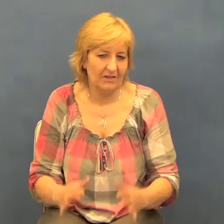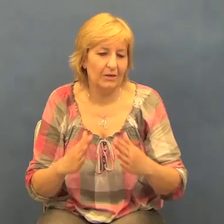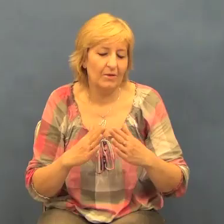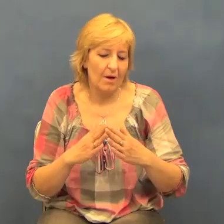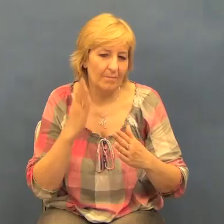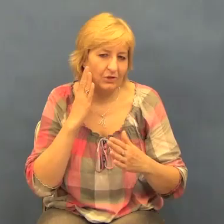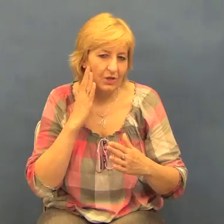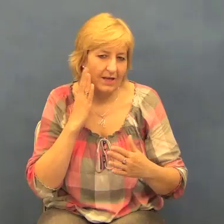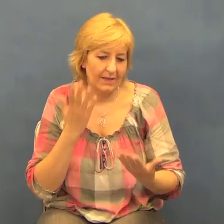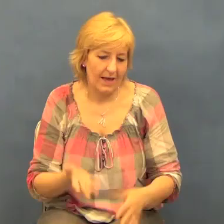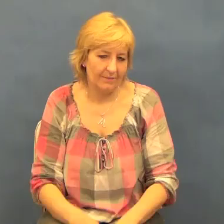Dom i mieszkanie.